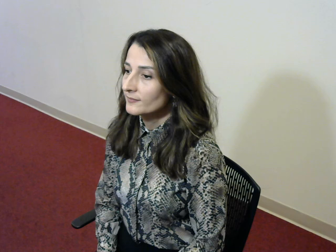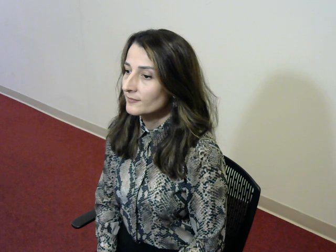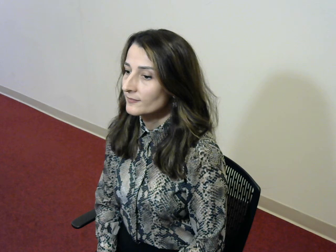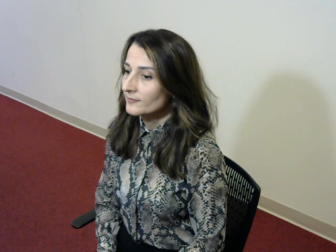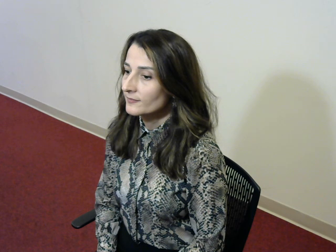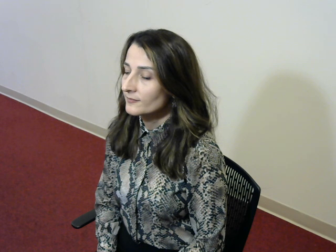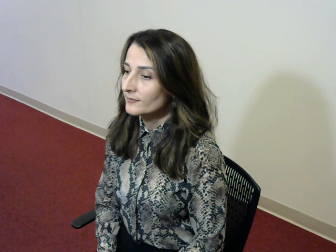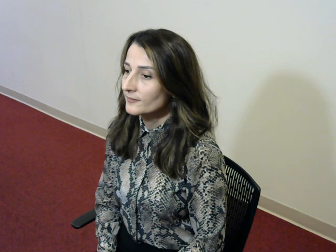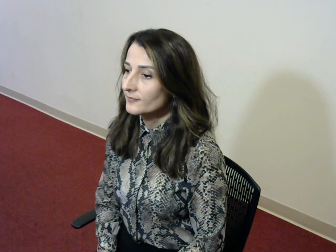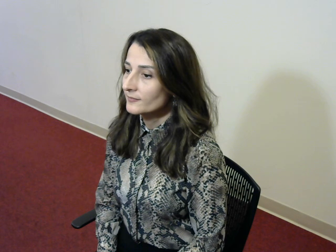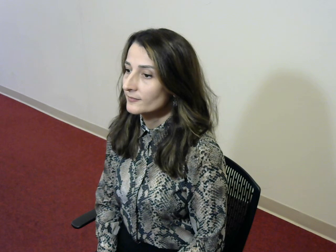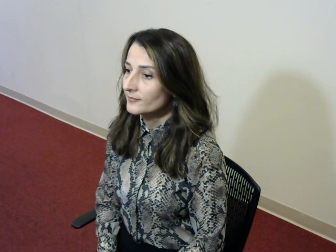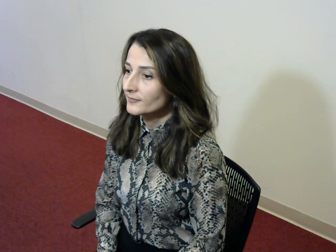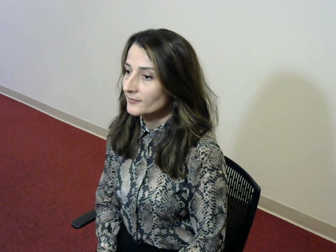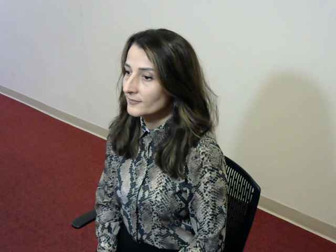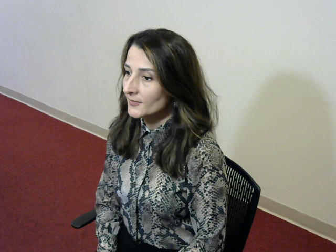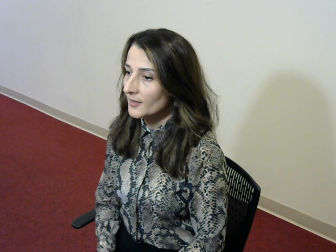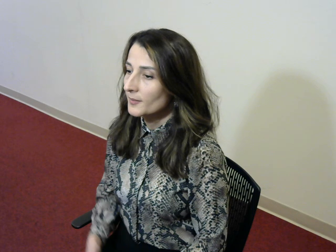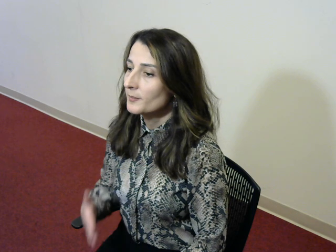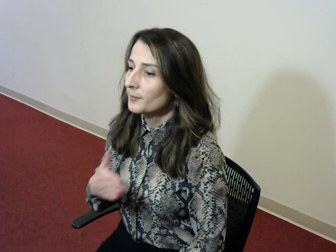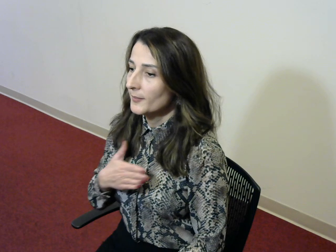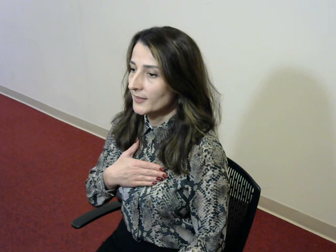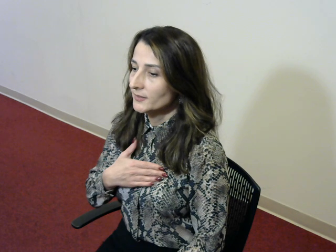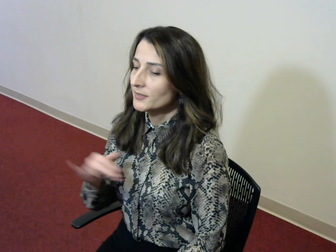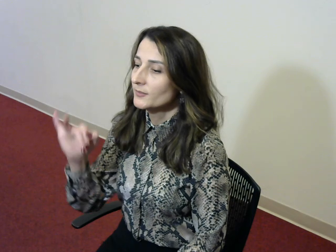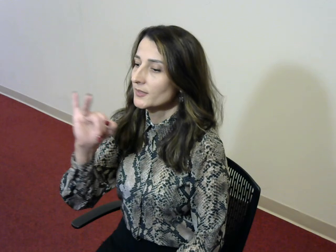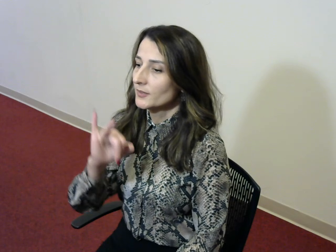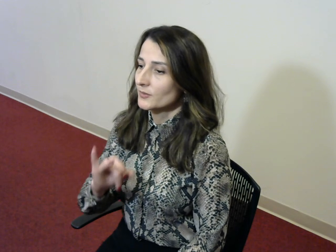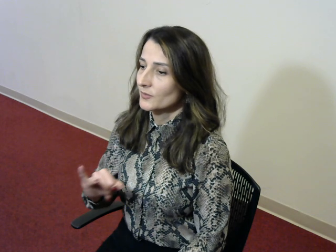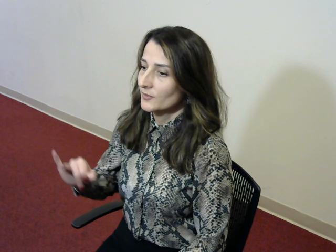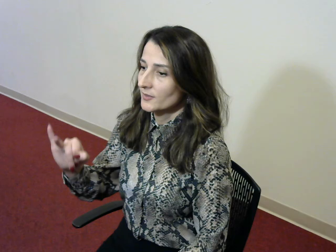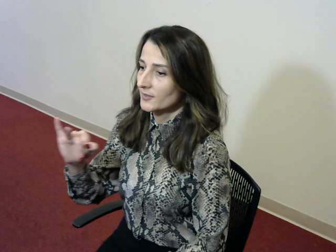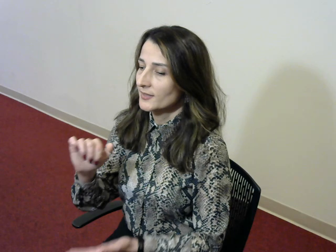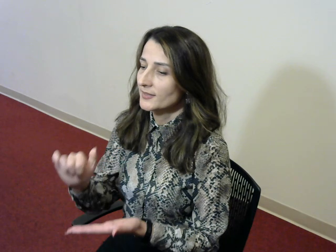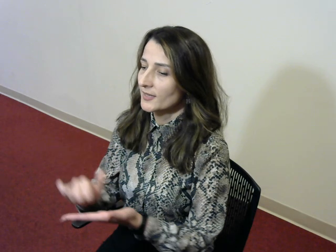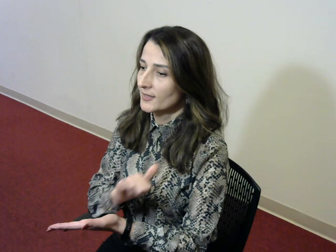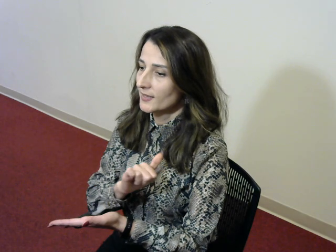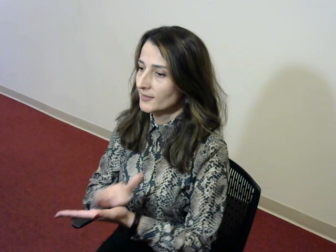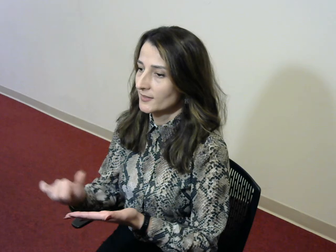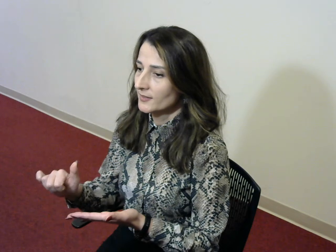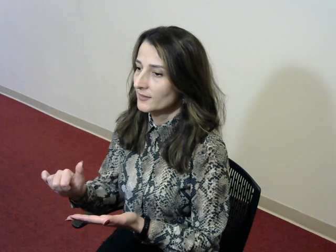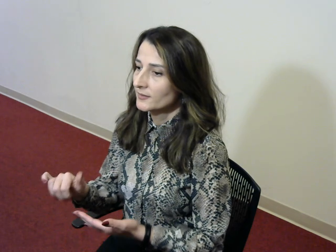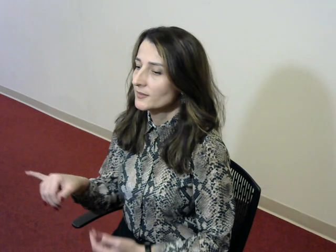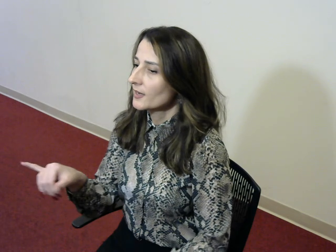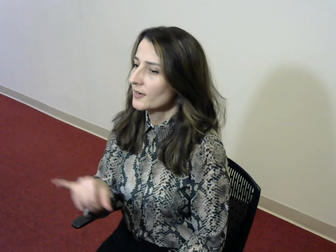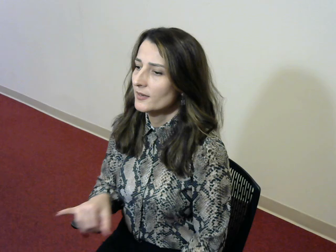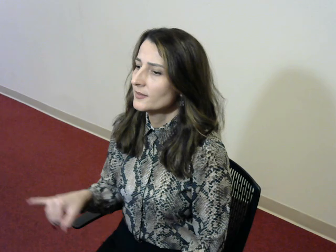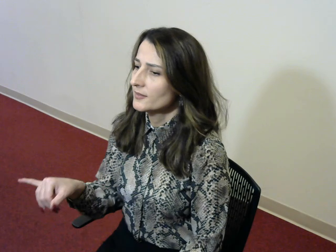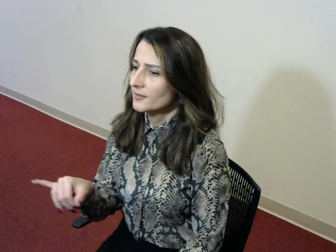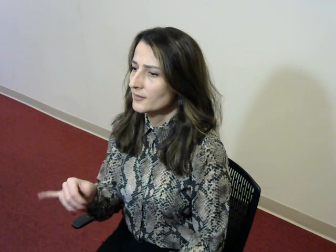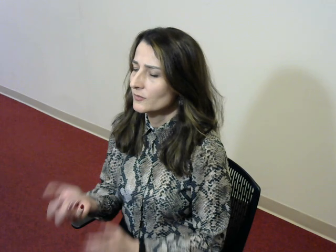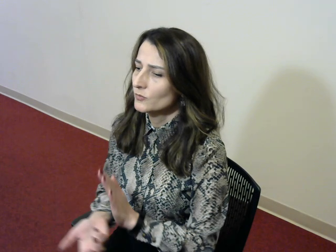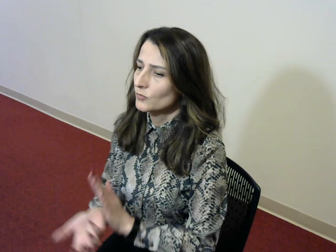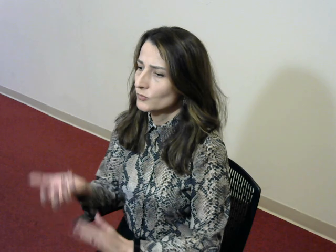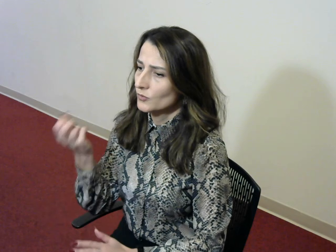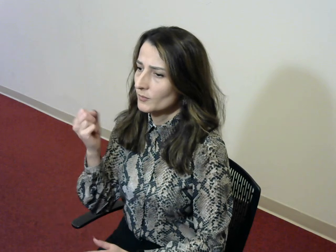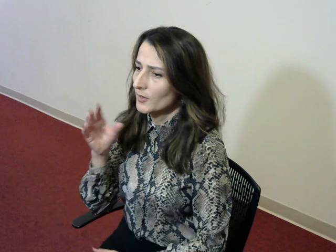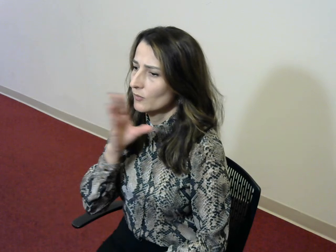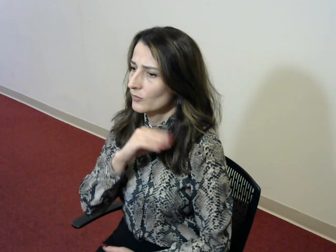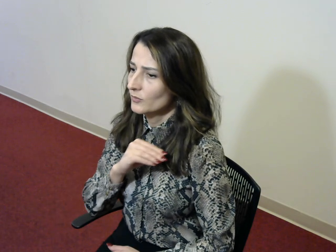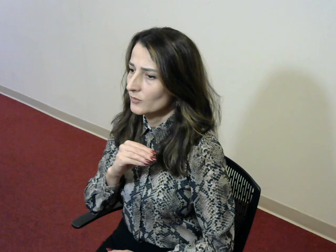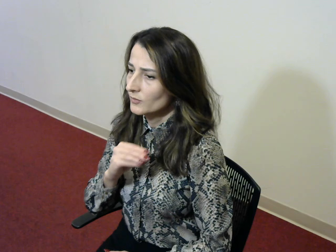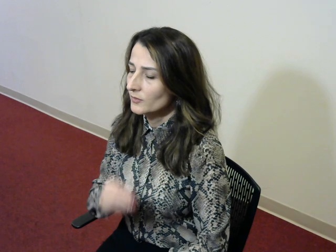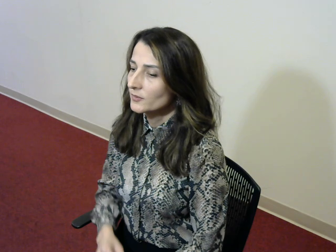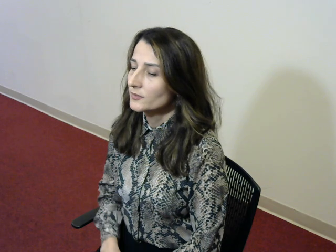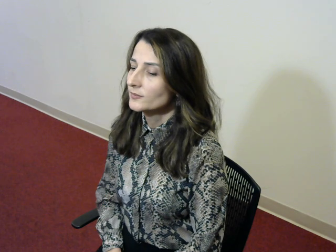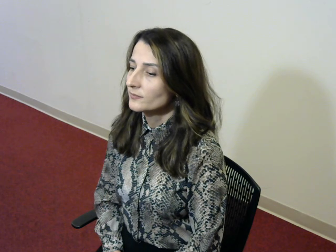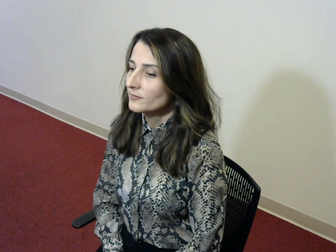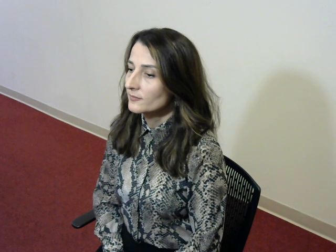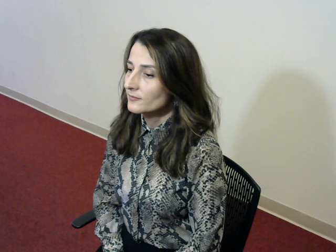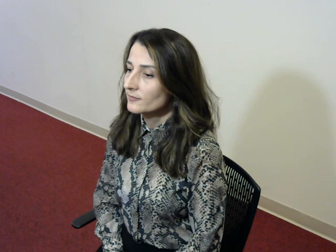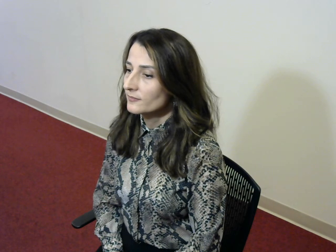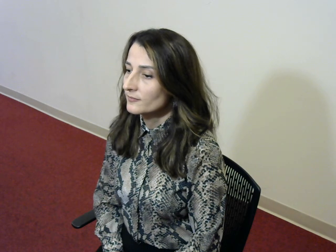Mən tarix sənədləri hardan götürə bilərəm?